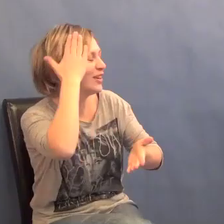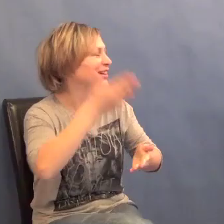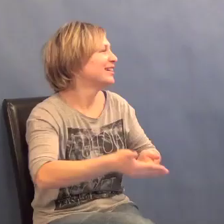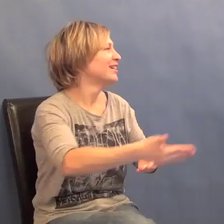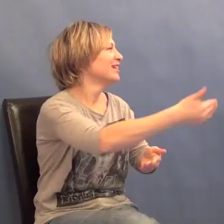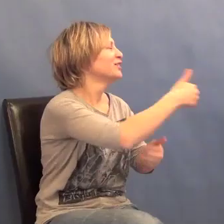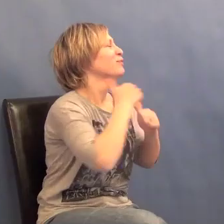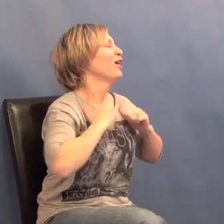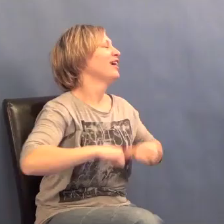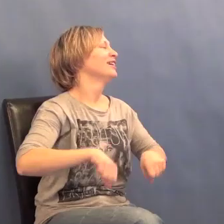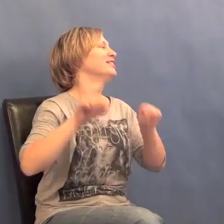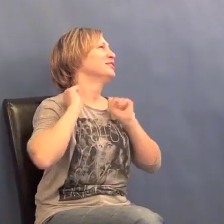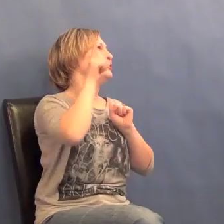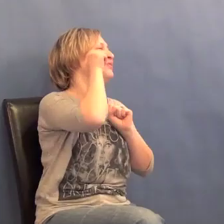Wrócę do domu, będę spokojniejsza i zasnę.